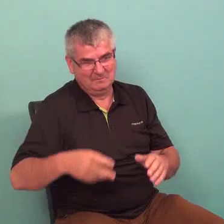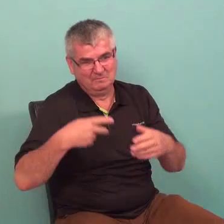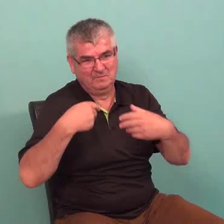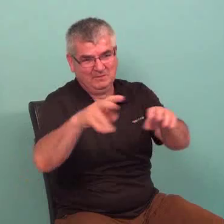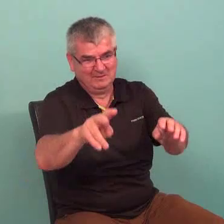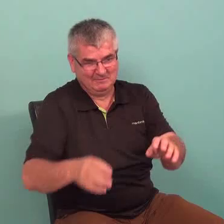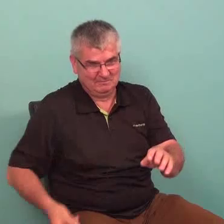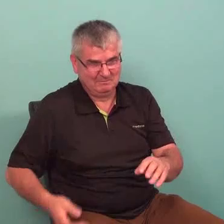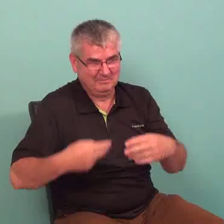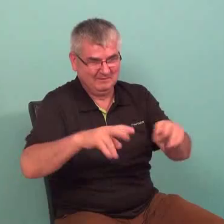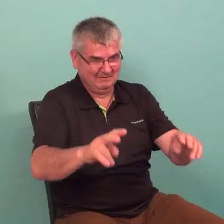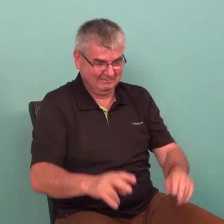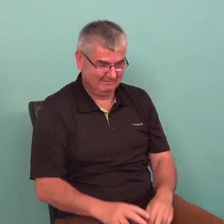Wraca do kręgielni.